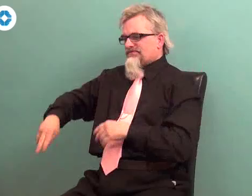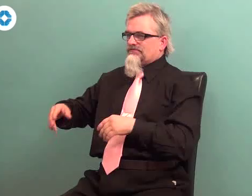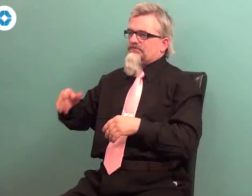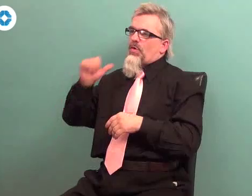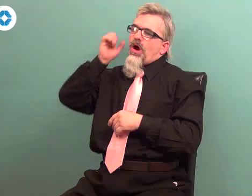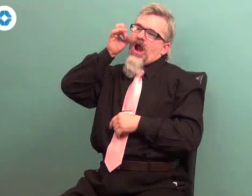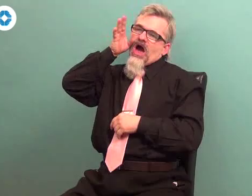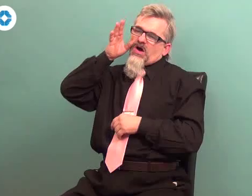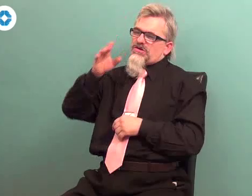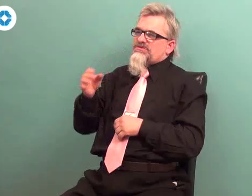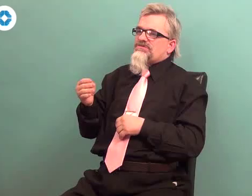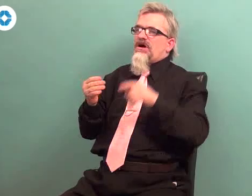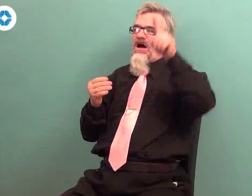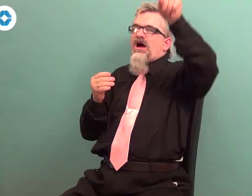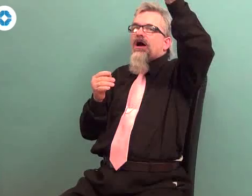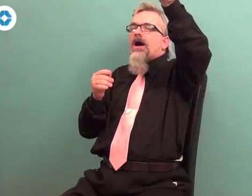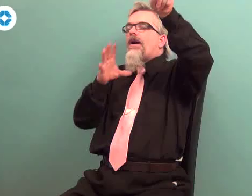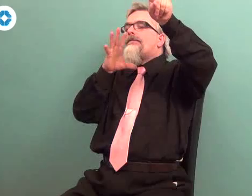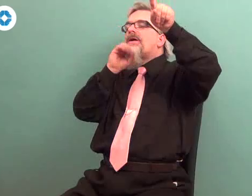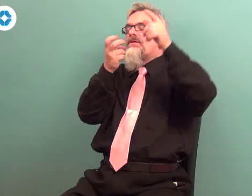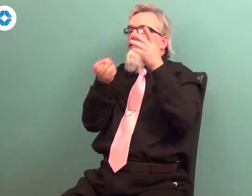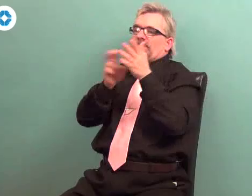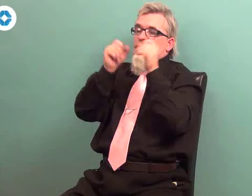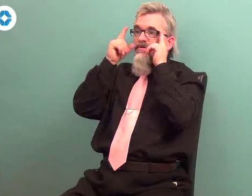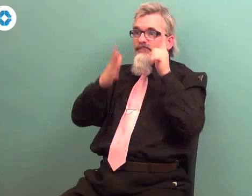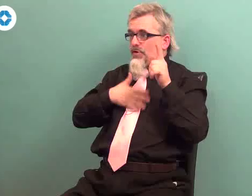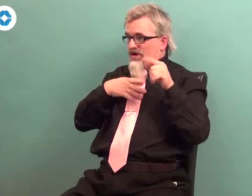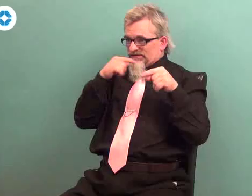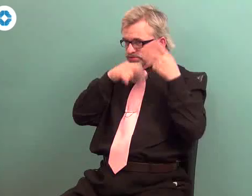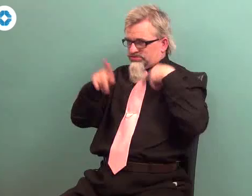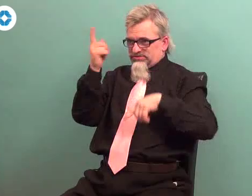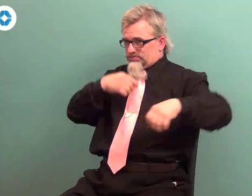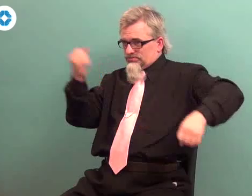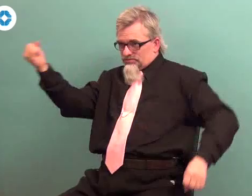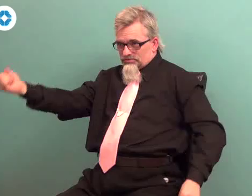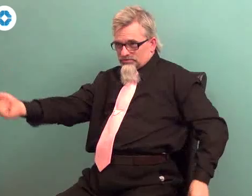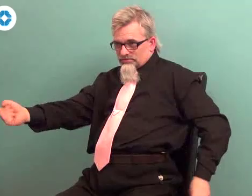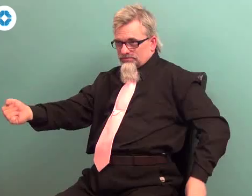Następnego dnia rano pan się obudził, umył zęby i wykąpał się.